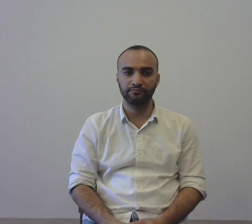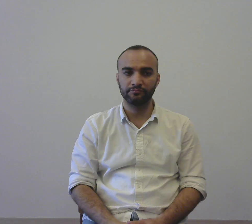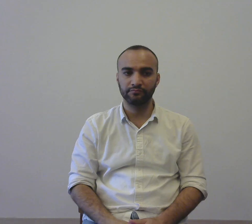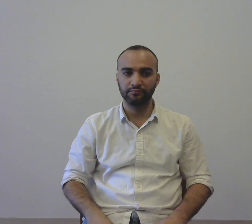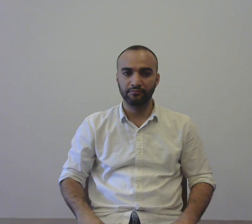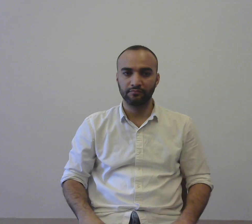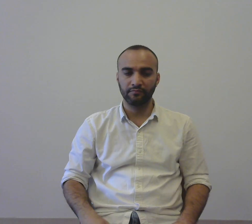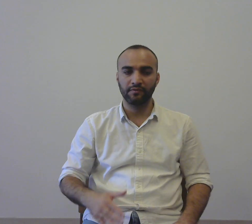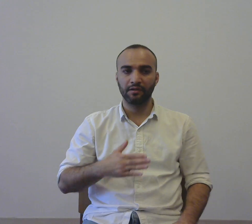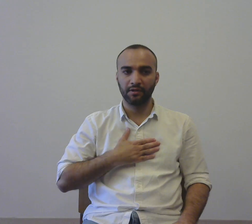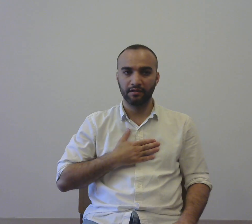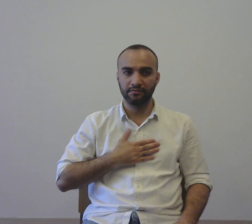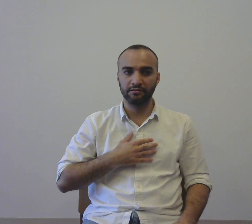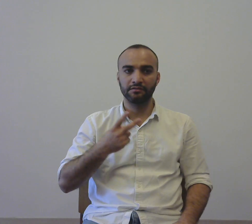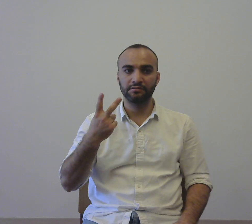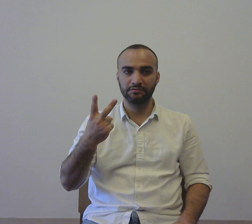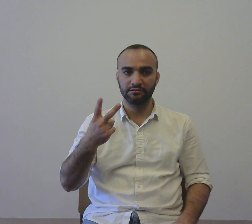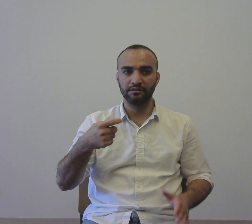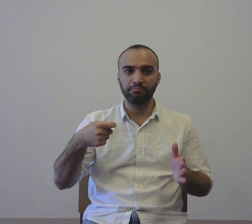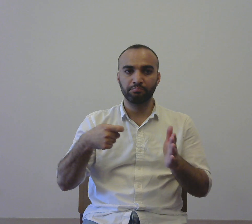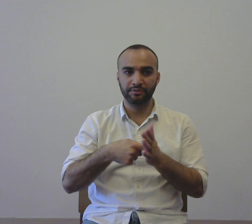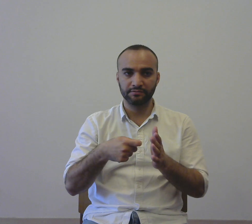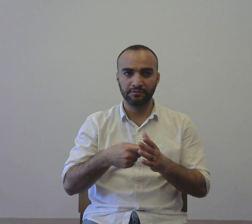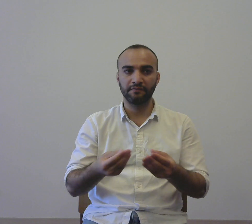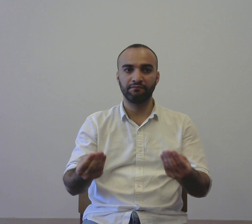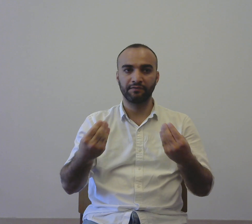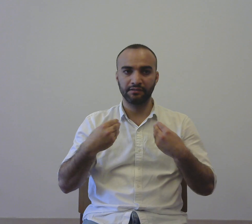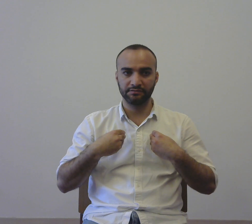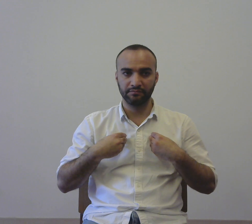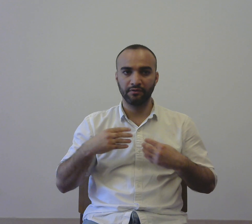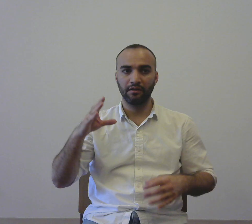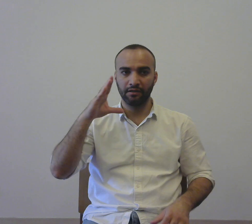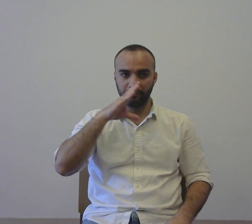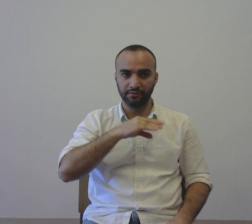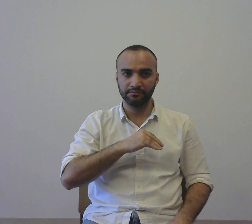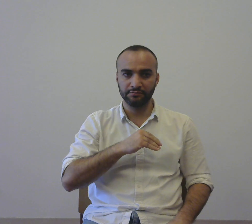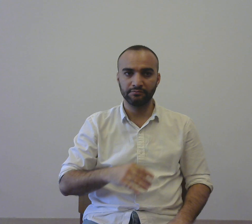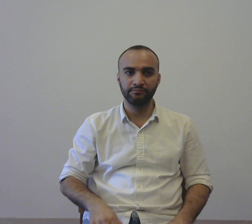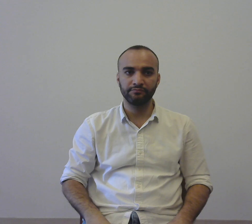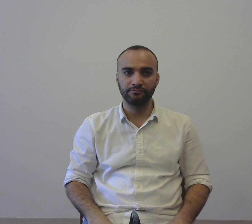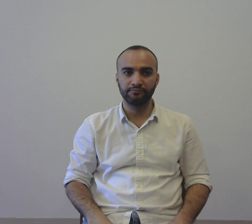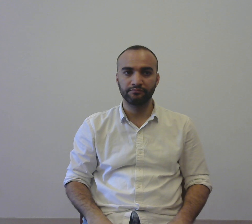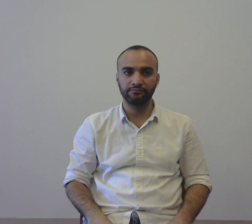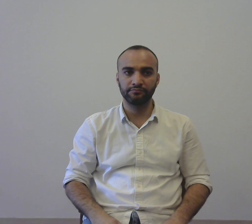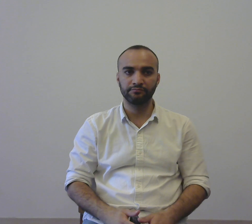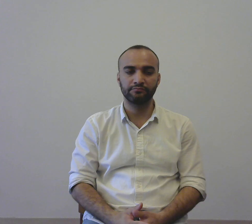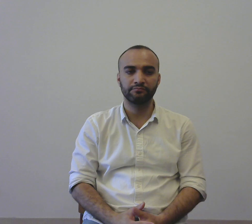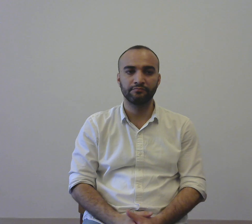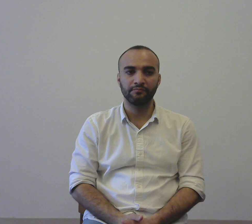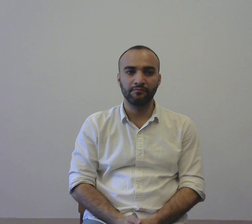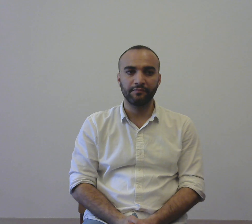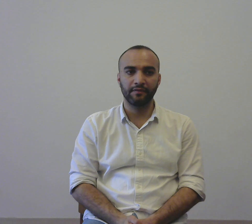Mənə 2 bilet verə bilərsinizmi?